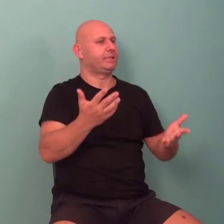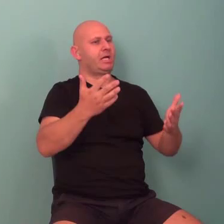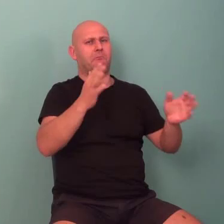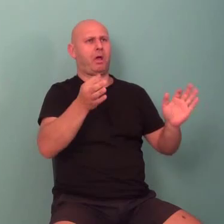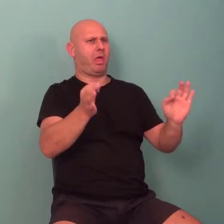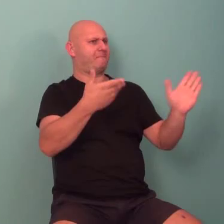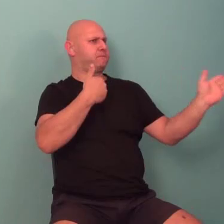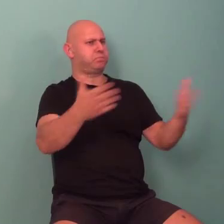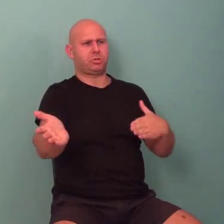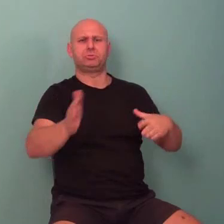Wszystko było w porządku.